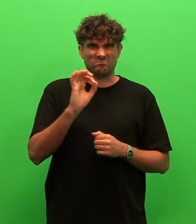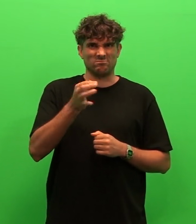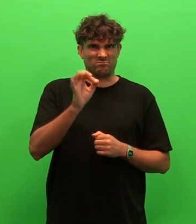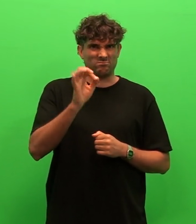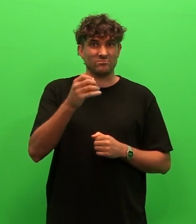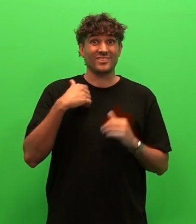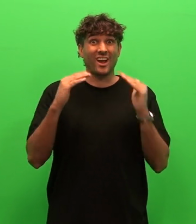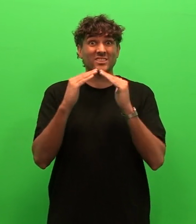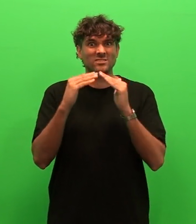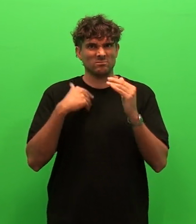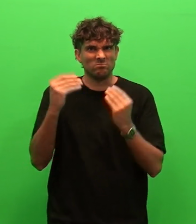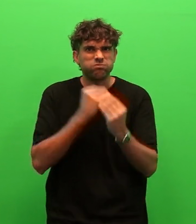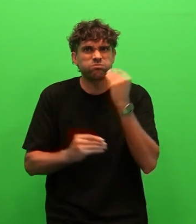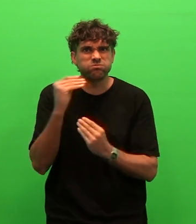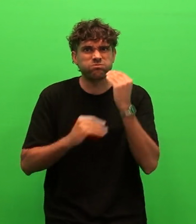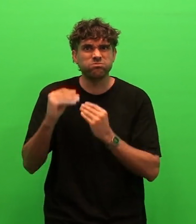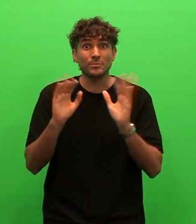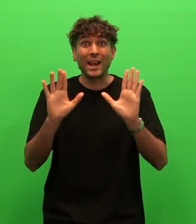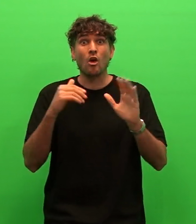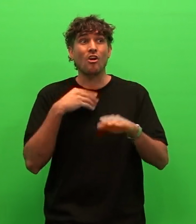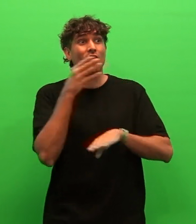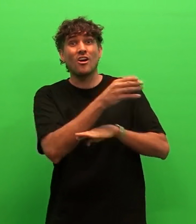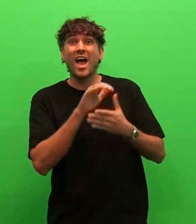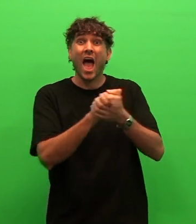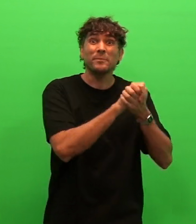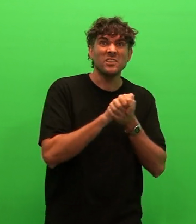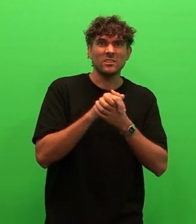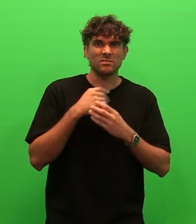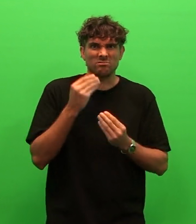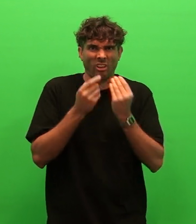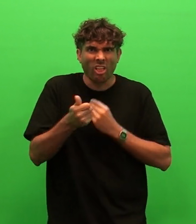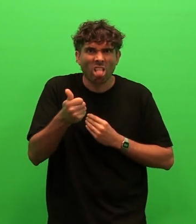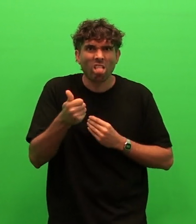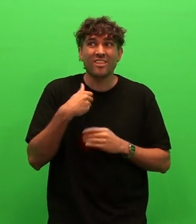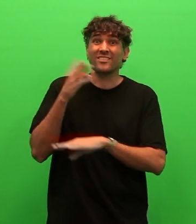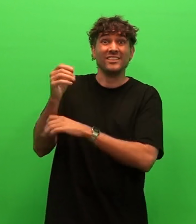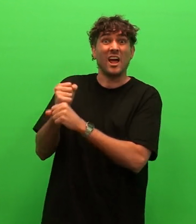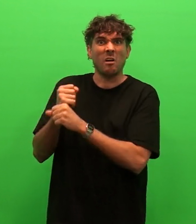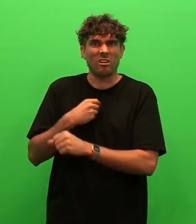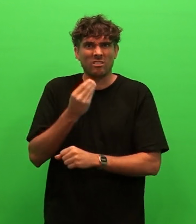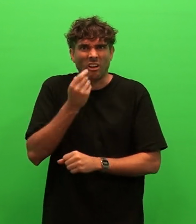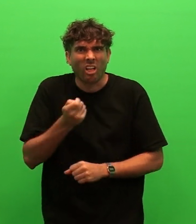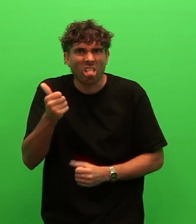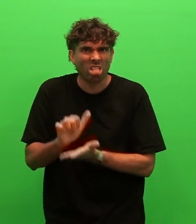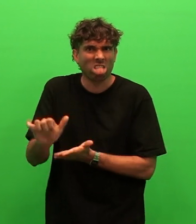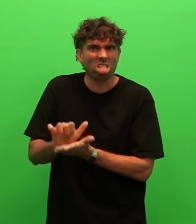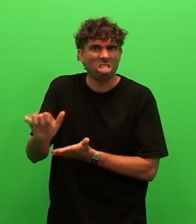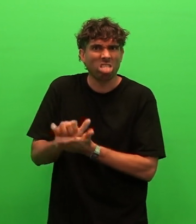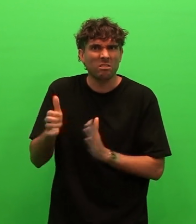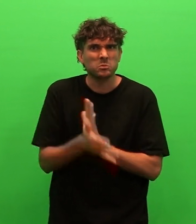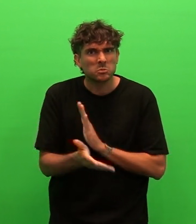Sí, quan soc a casa menjo molt. Però quan vaig amb els amics o quan estic a la feina menjo poc i no tolero el menjar, per què?